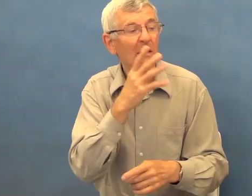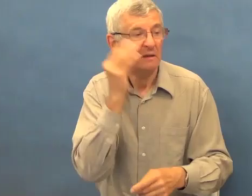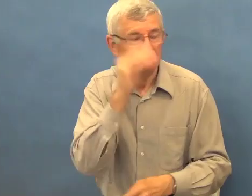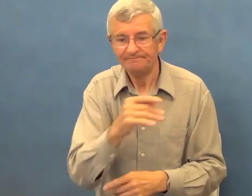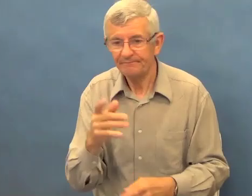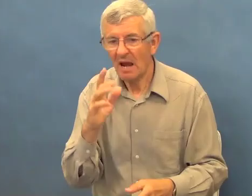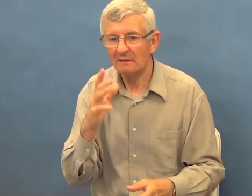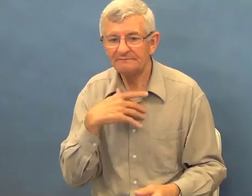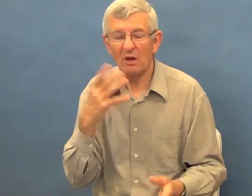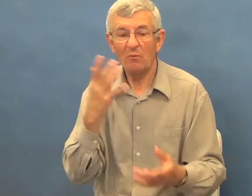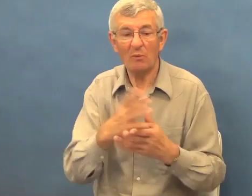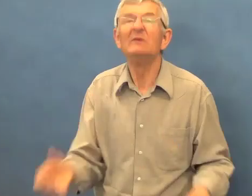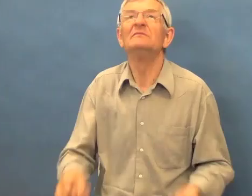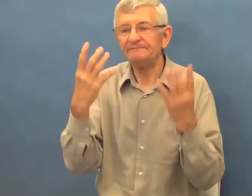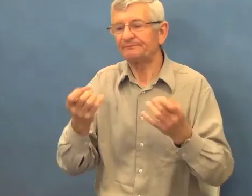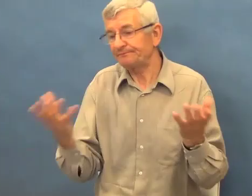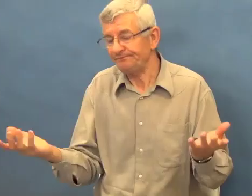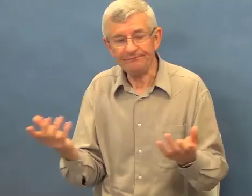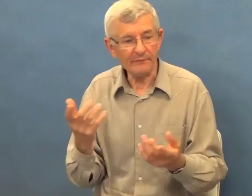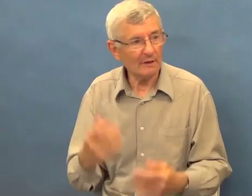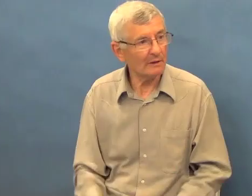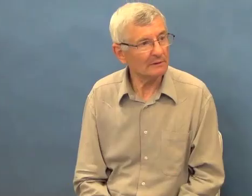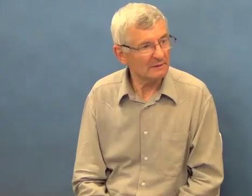Jak ktoś poinformuje, to pomogę przenieść to na górę.